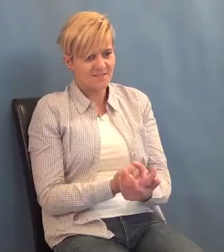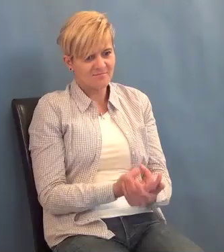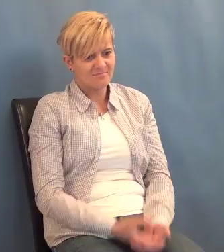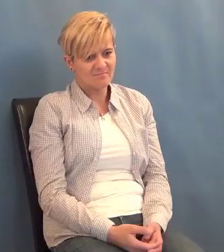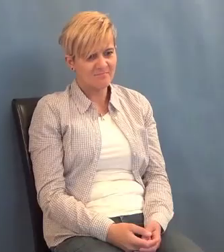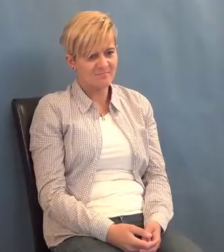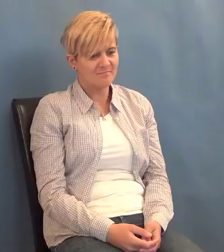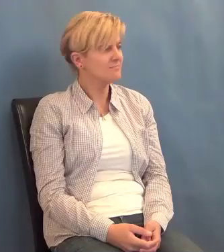Upadek.